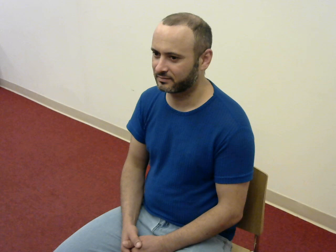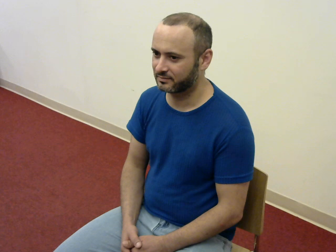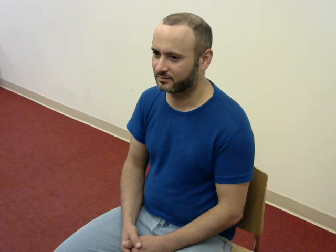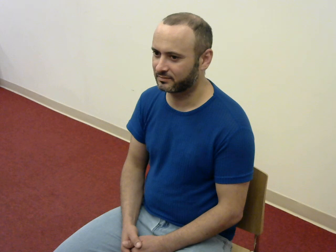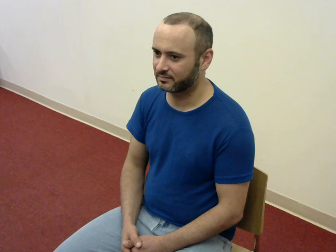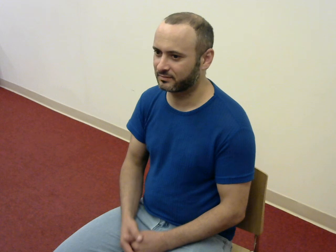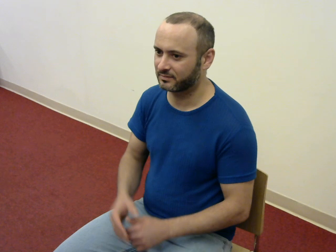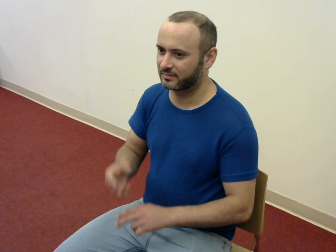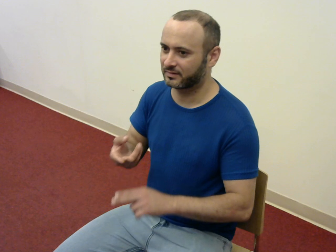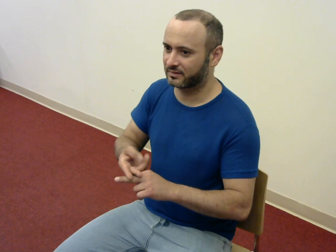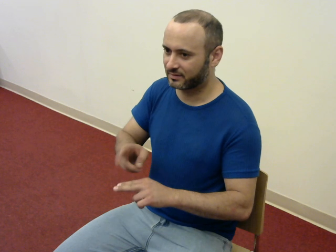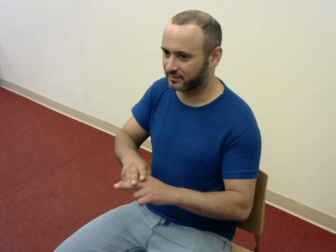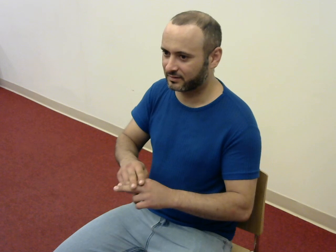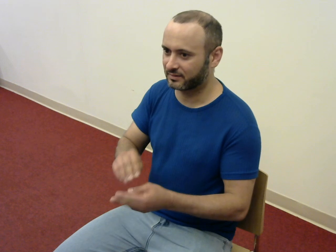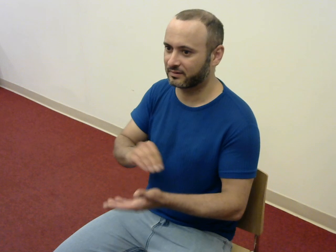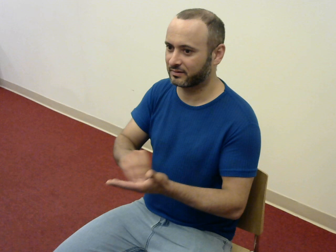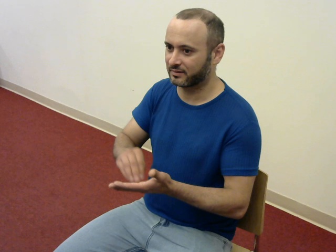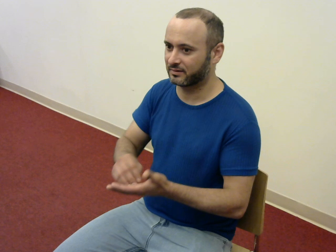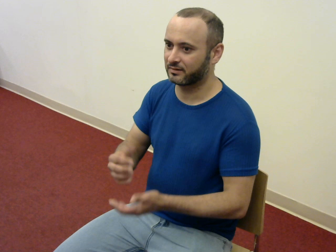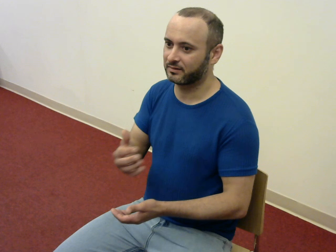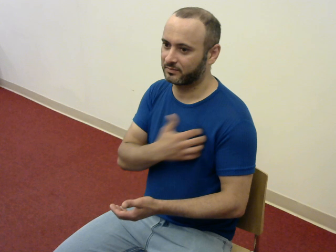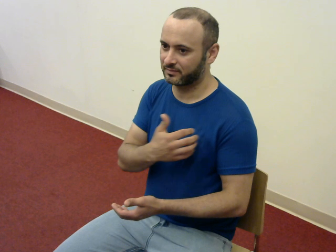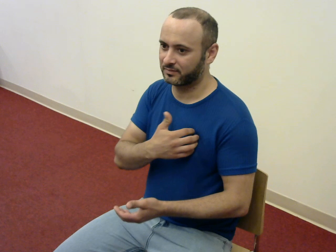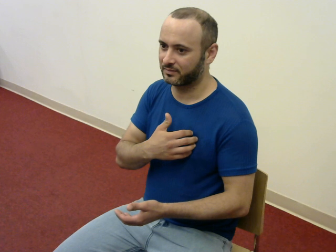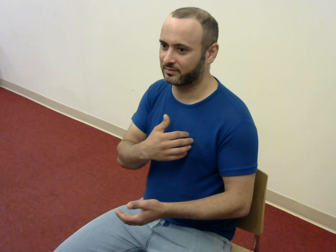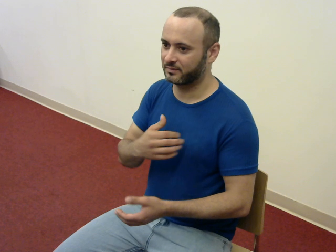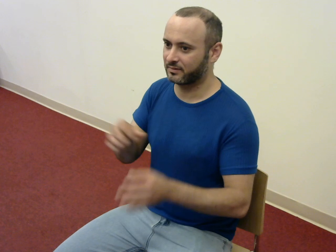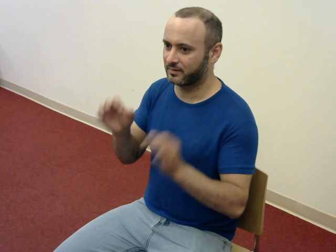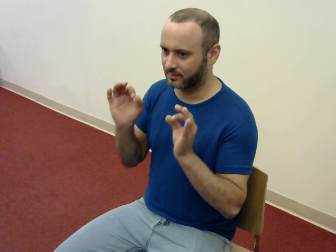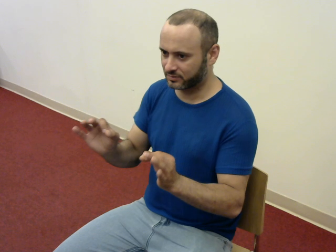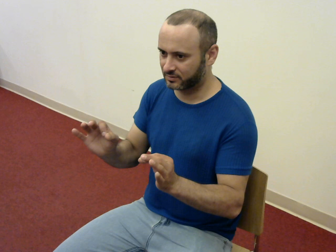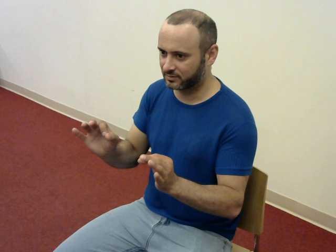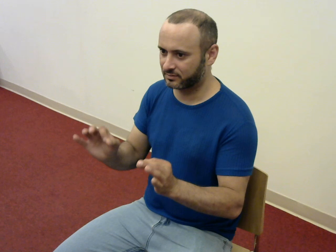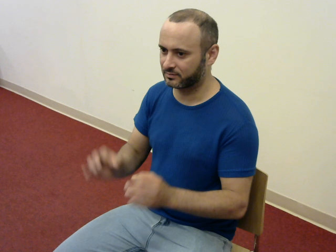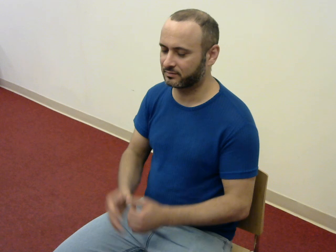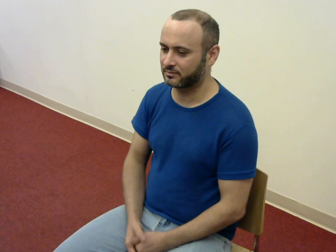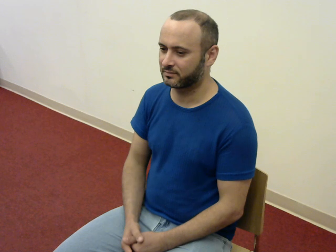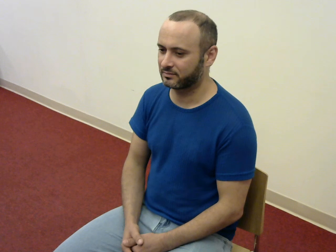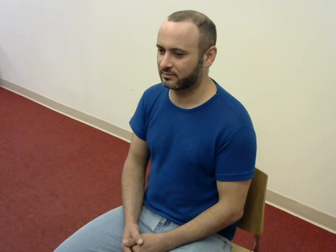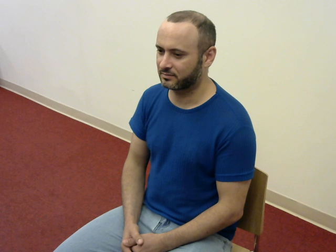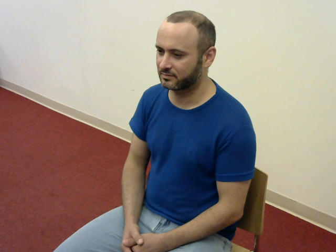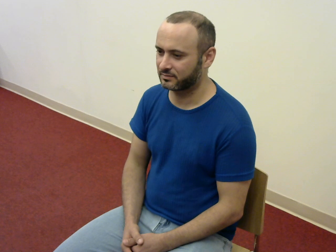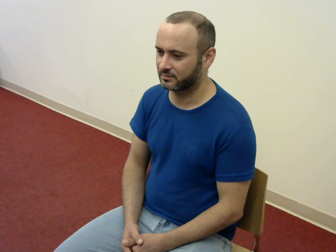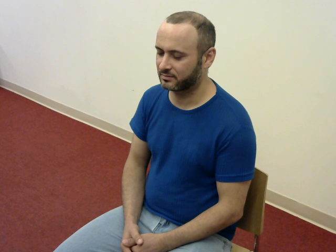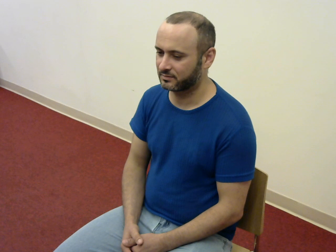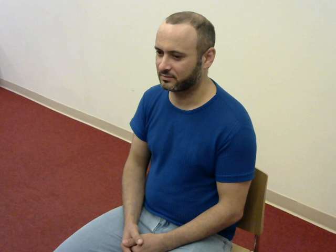Bu yazılar mənə aiddir